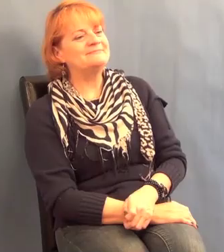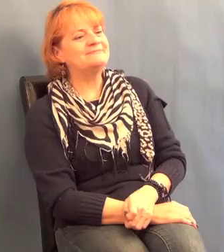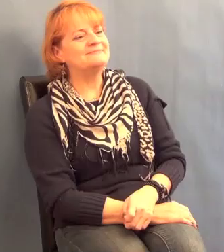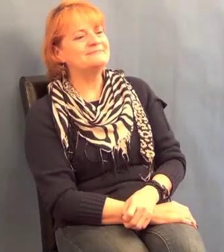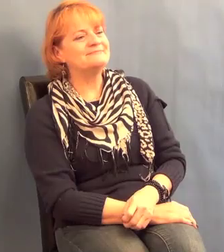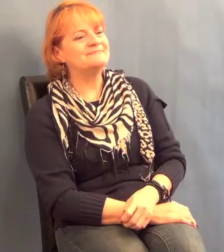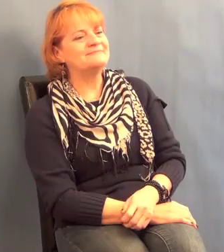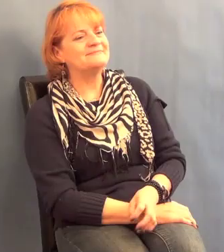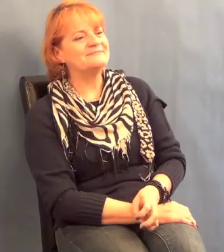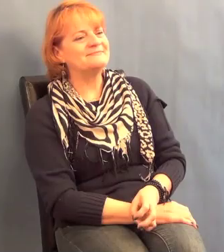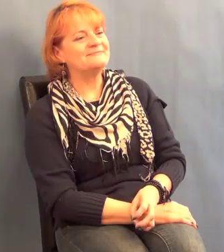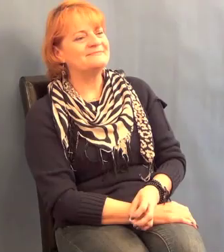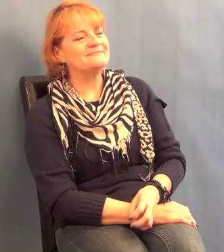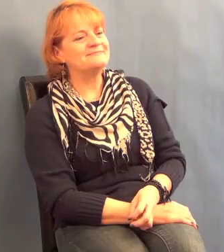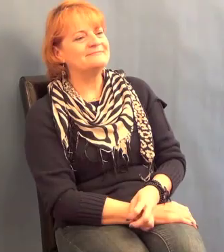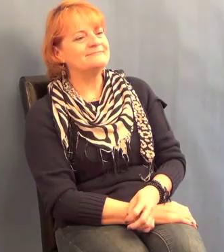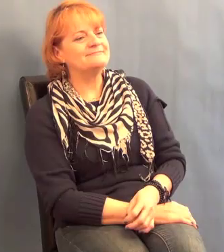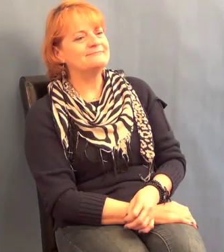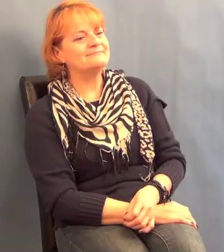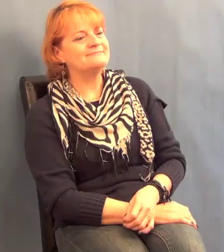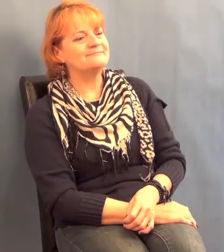Szedł sobie królik i natrafił na wiszące pranie.